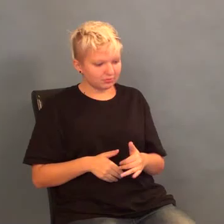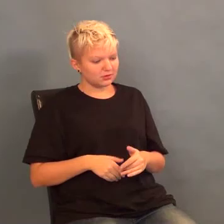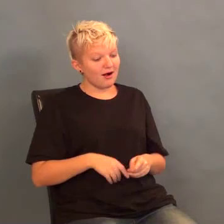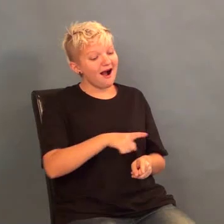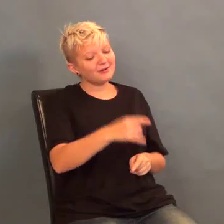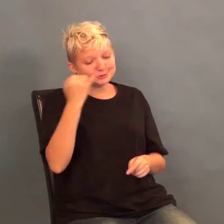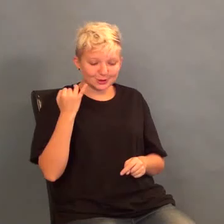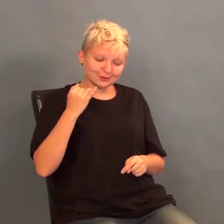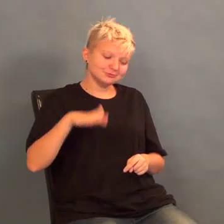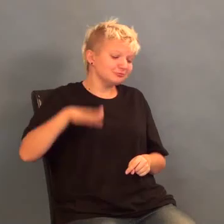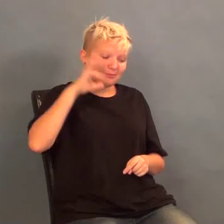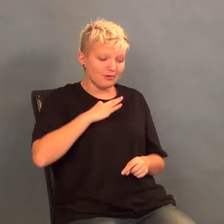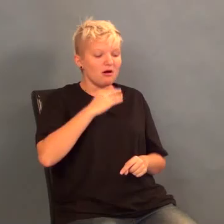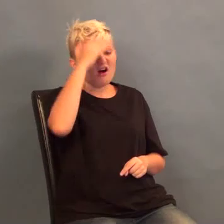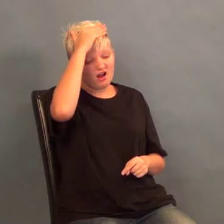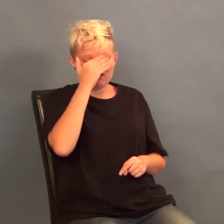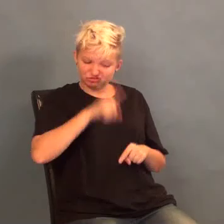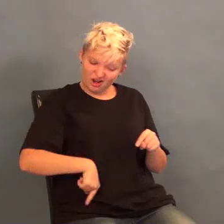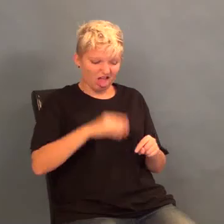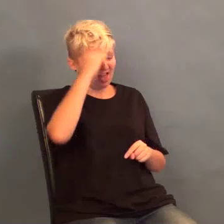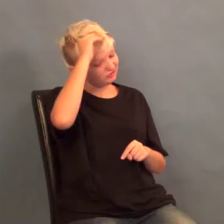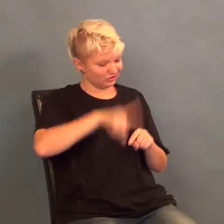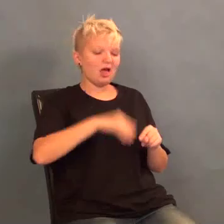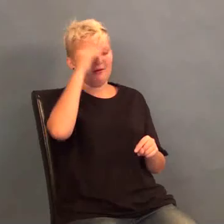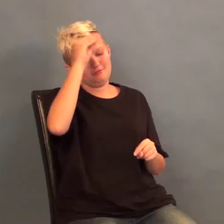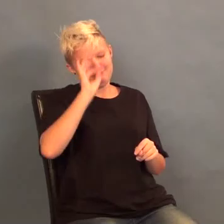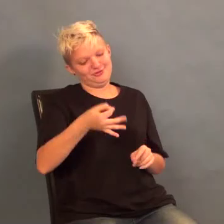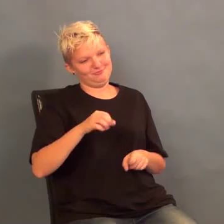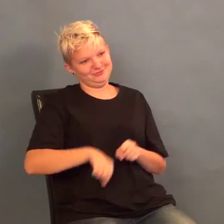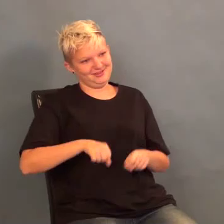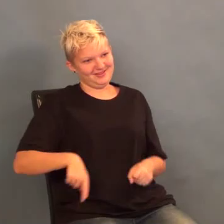Dzieci, niezależnie od wieku, muszą mieć dobrze założony kask, widzę, że w trzech obrazkach jest źle założony kask, a jedyny obraz, który pokazuje rowerzysta, przedstawia dobrze założony kask.